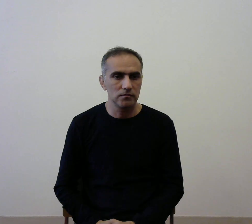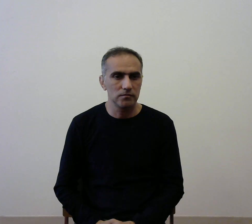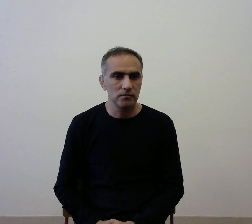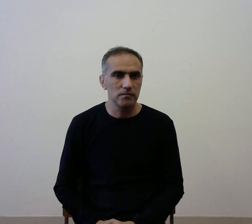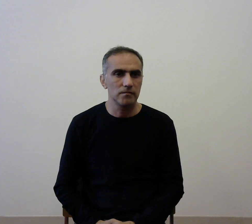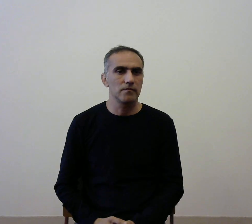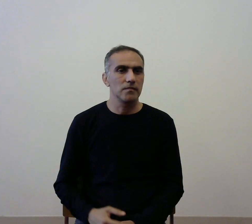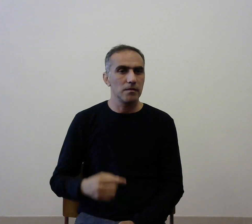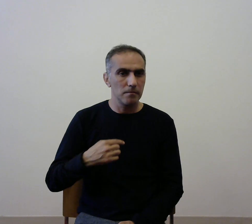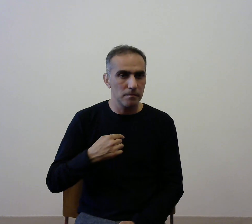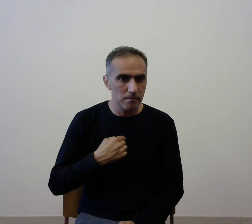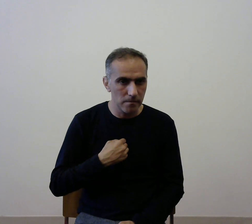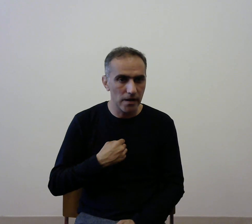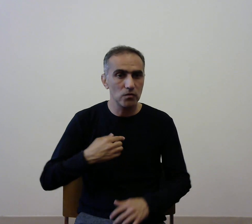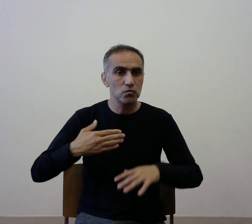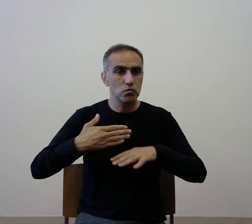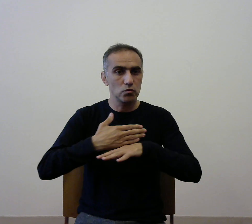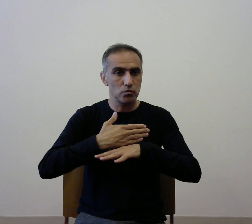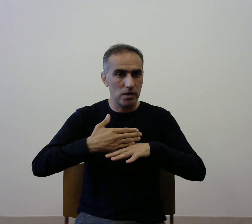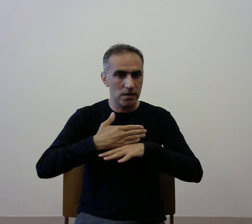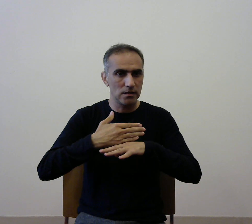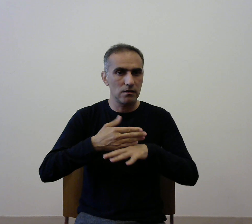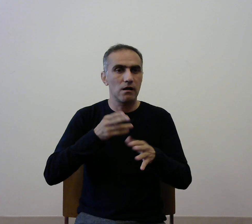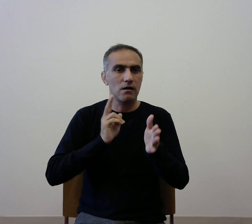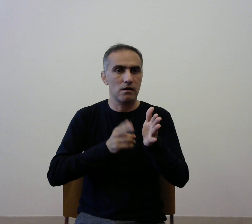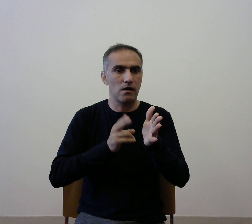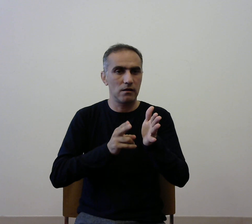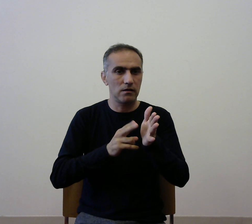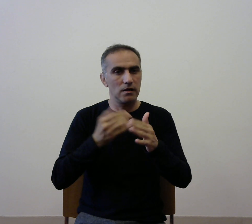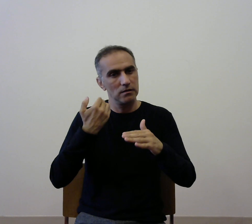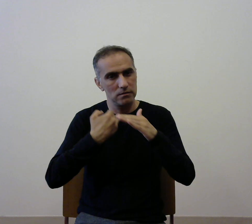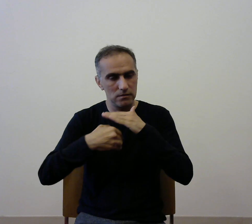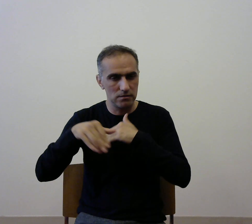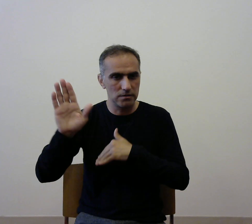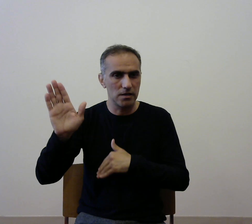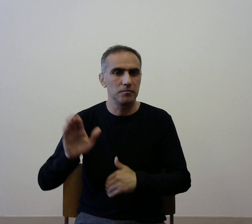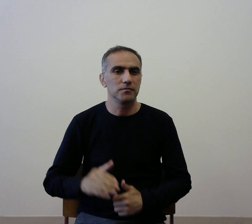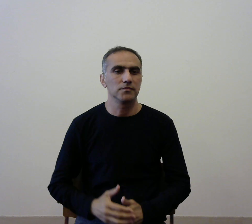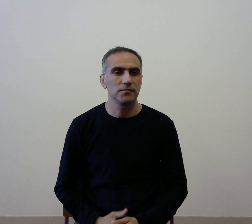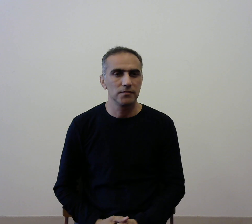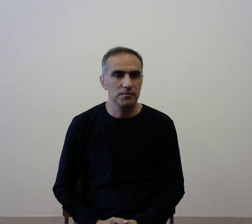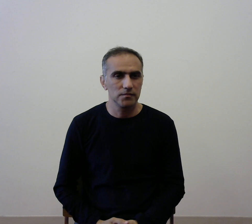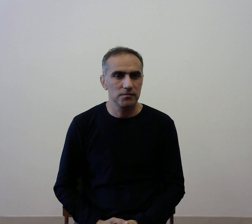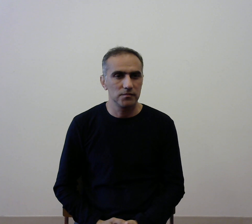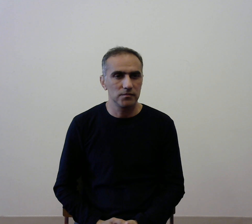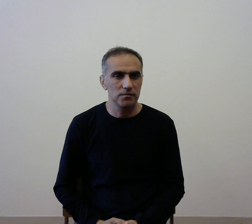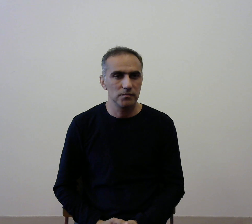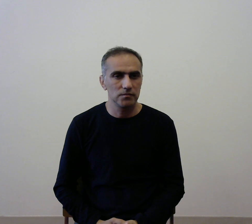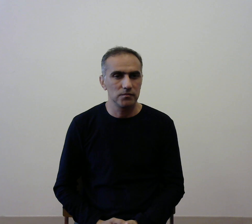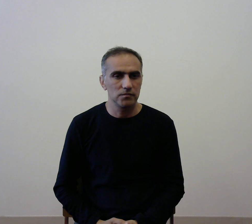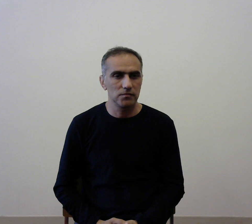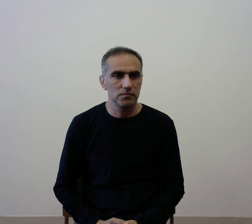Mən Sumqayıta qatarla gedirəm